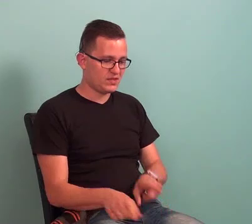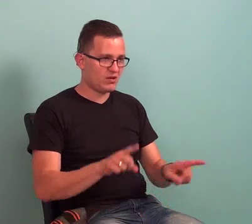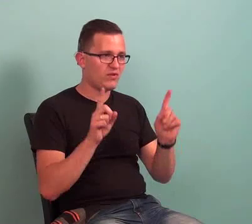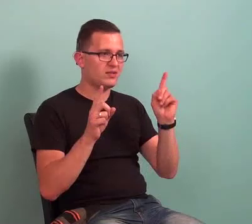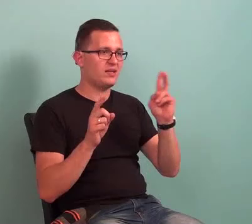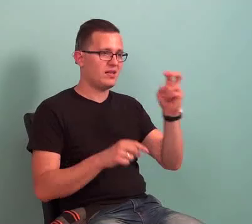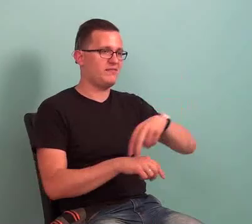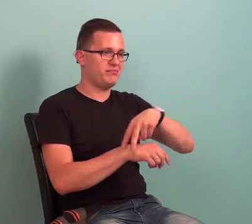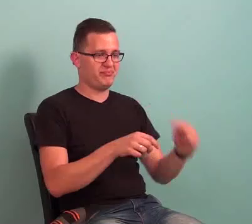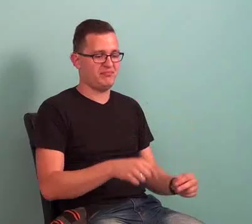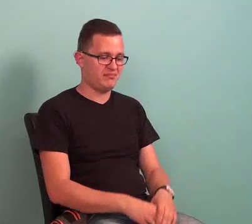Znak informuje, że trzeba uważać, by nie upaść na przystanku tramwajowym.